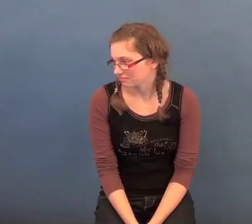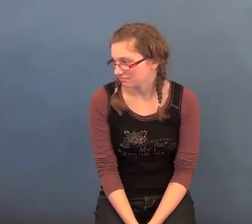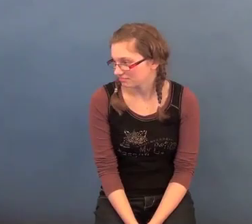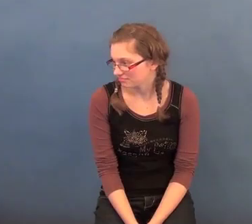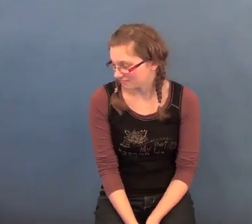Co to jest?